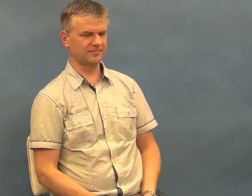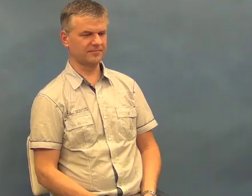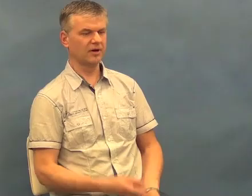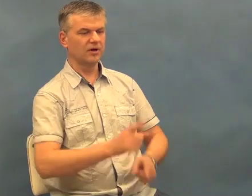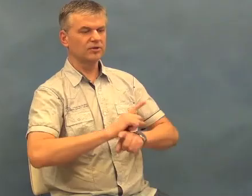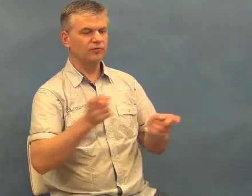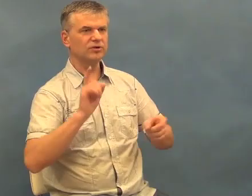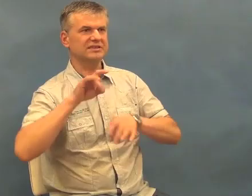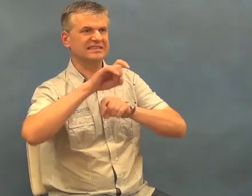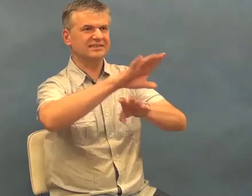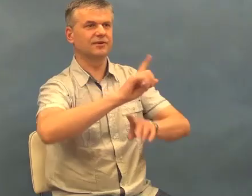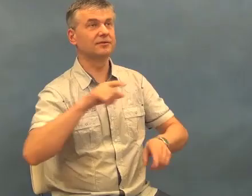Nie wolno biegać.